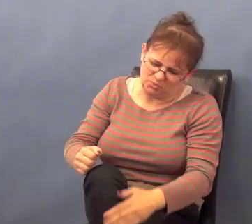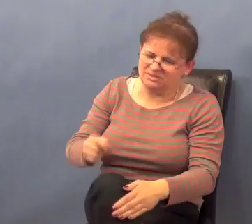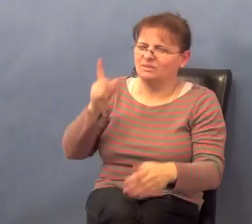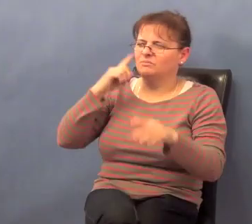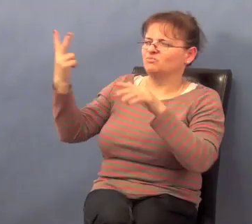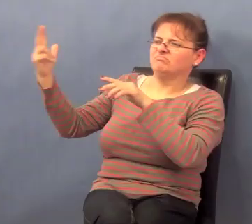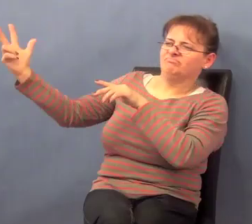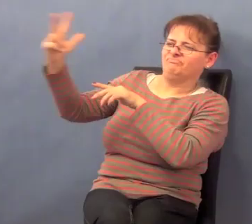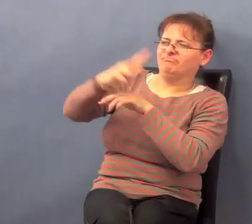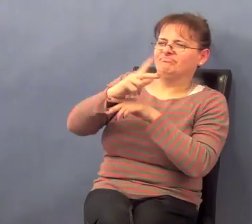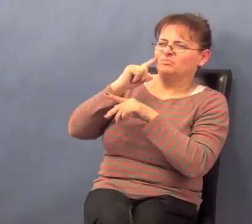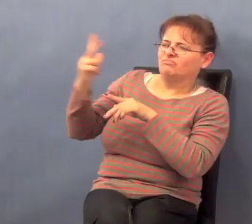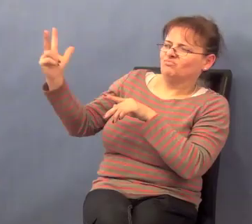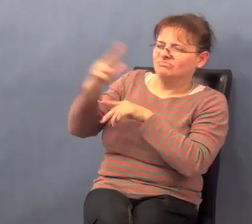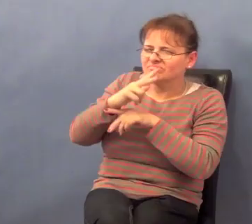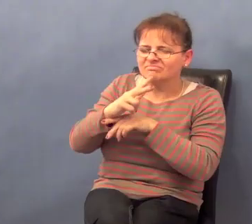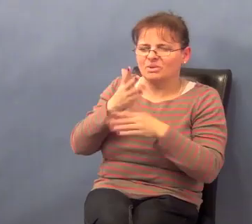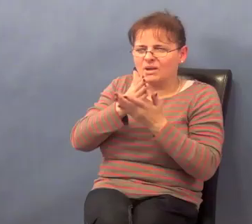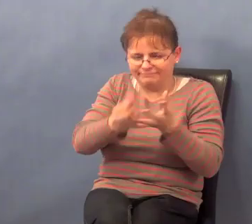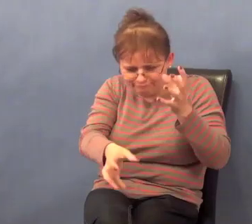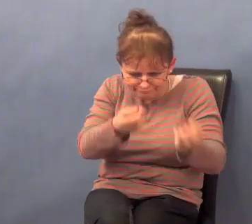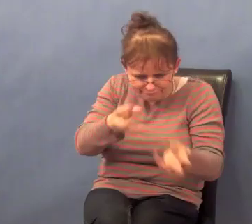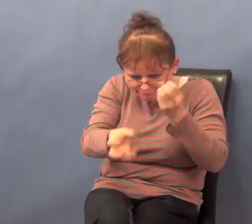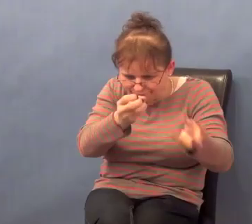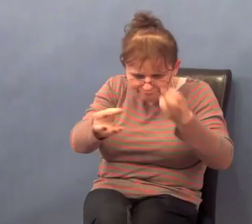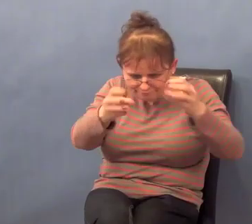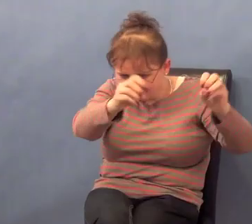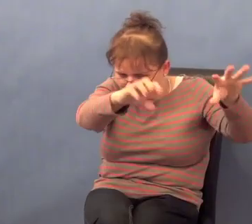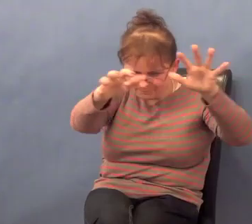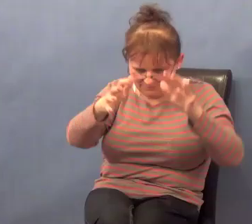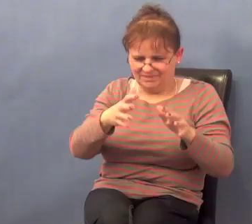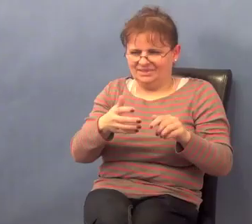Podchodzą trzej chłopcy, podchodzą i pomagają zbierać gruszki, wkładają je.